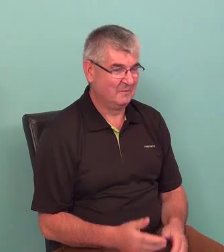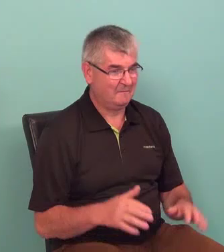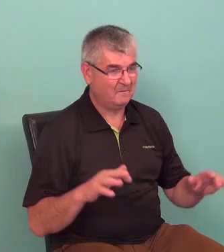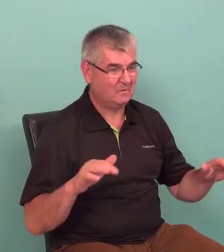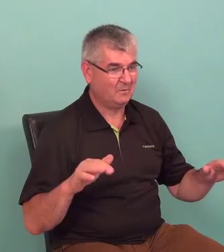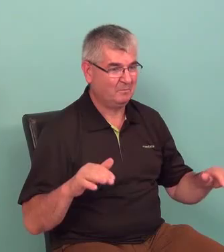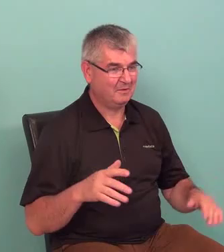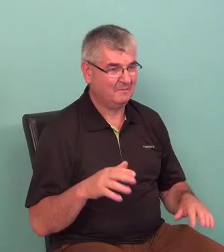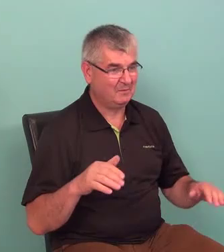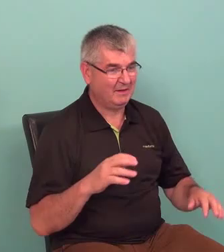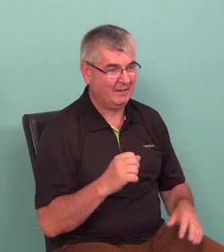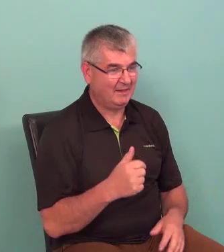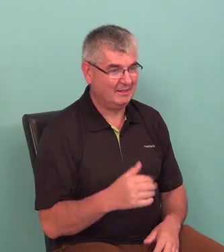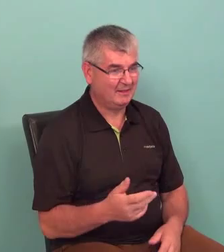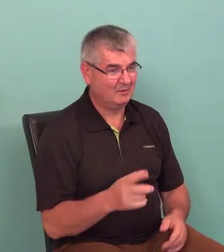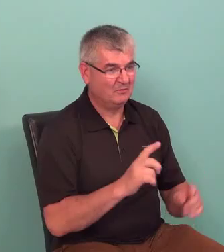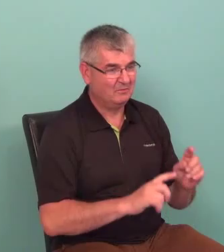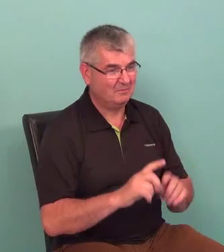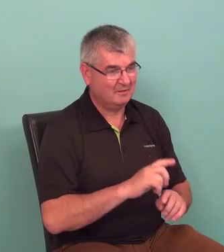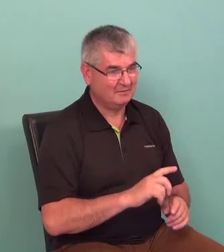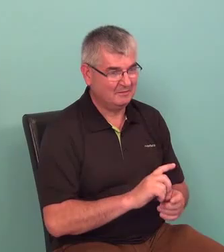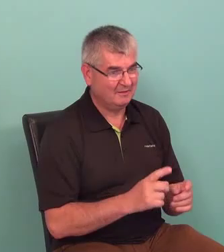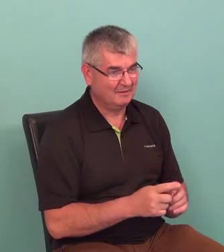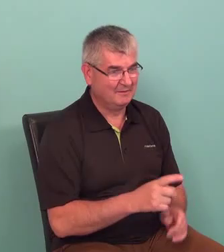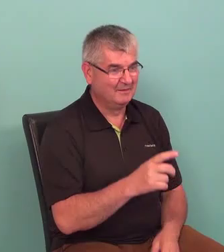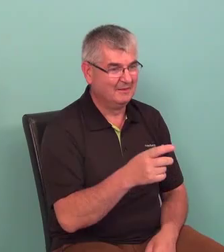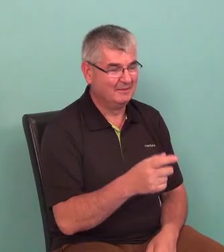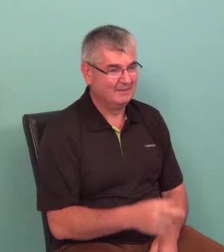Spotkanie z Anną Wróbel, tłumaczką.